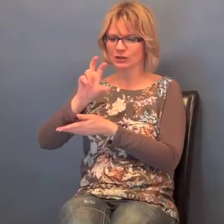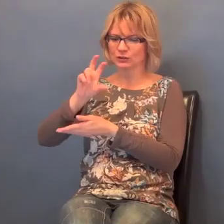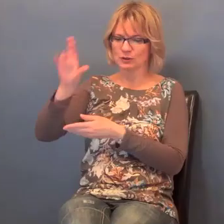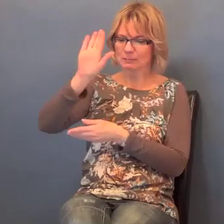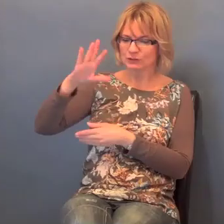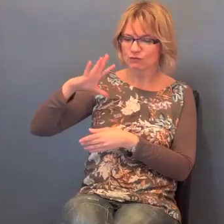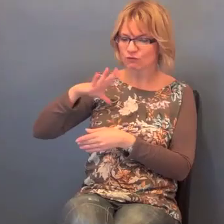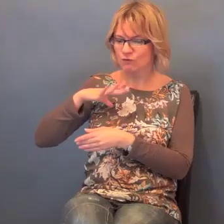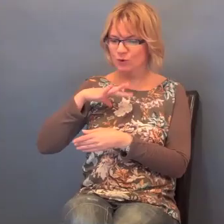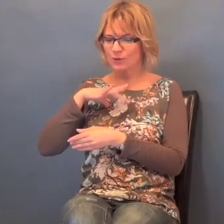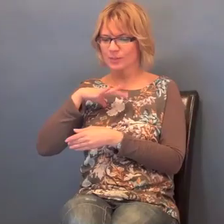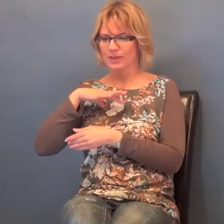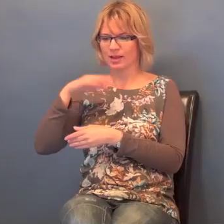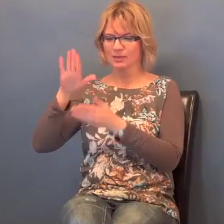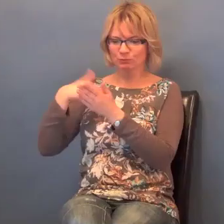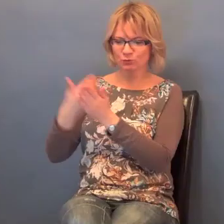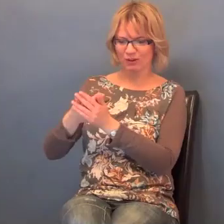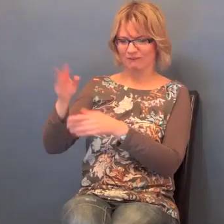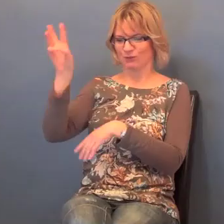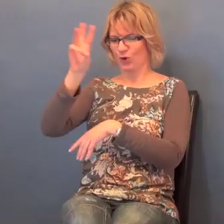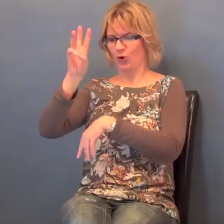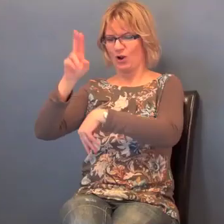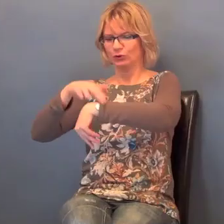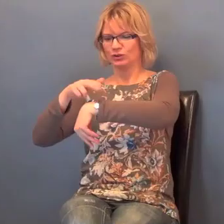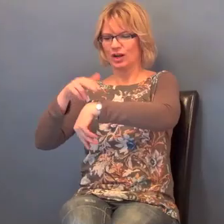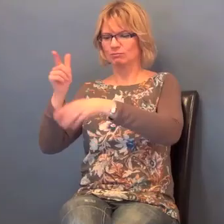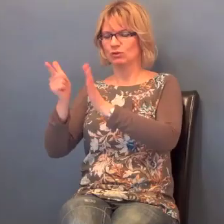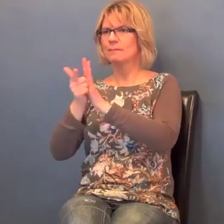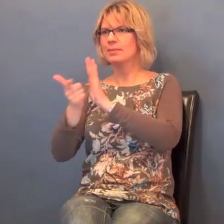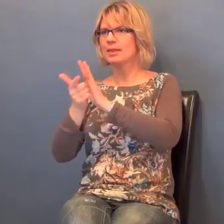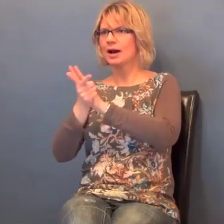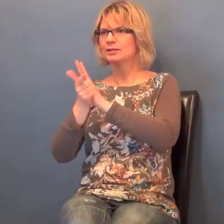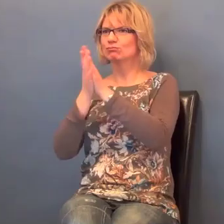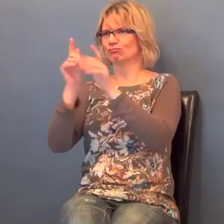Czy masz wolne, np. we wtorek o godzinie 17.00?